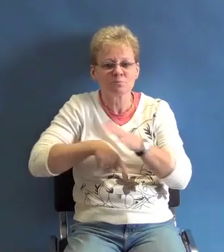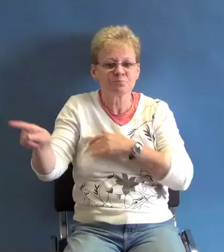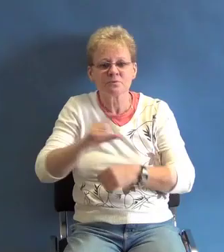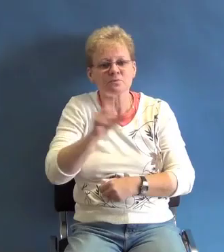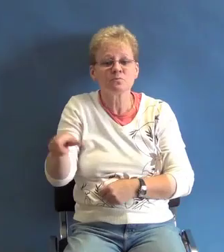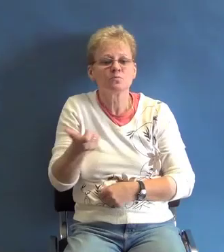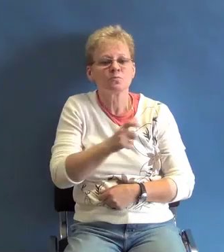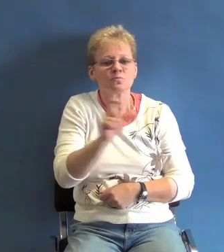Co zrobiła kotu, że tak uciekł?